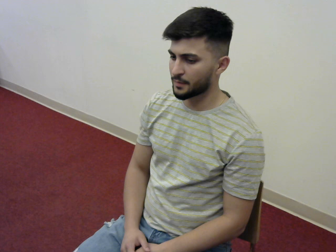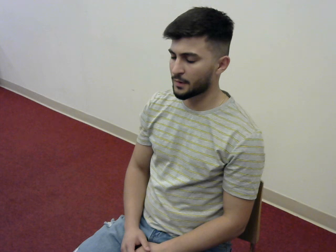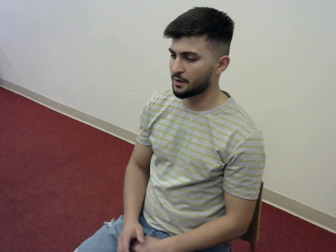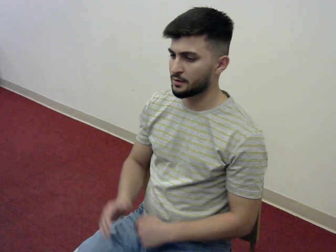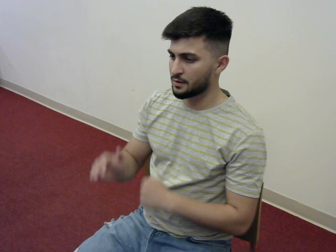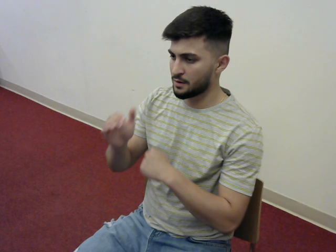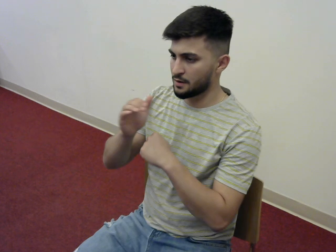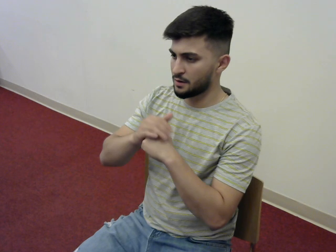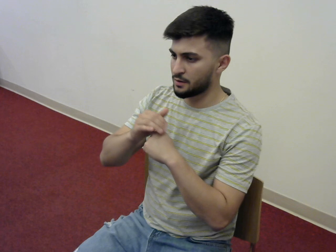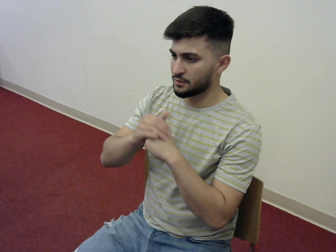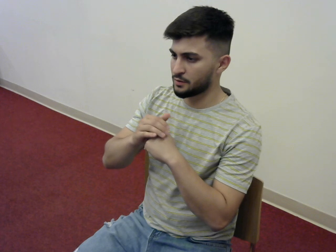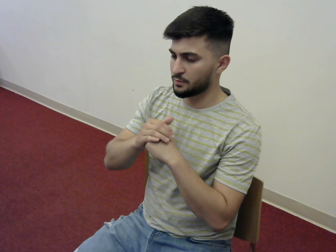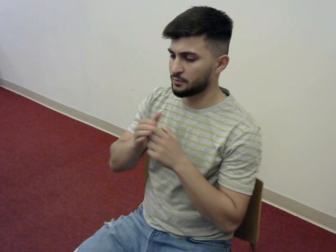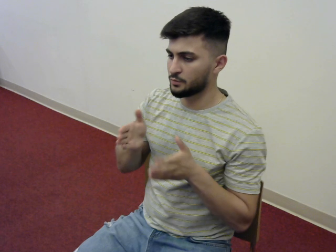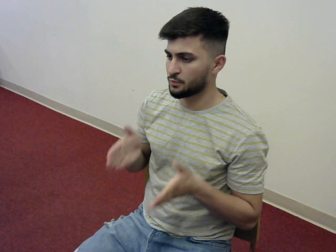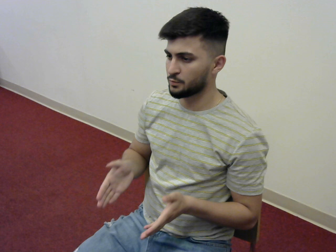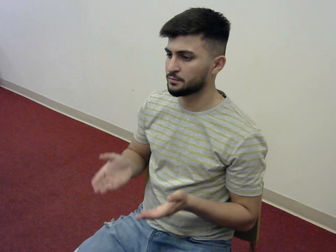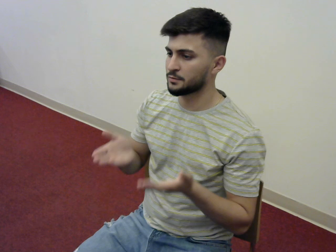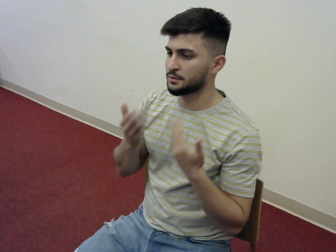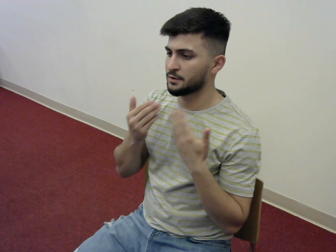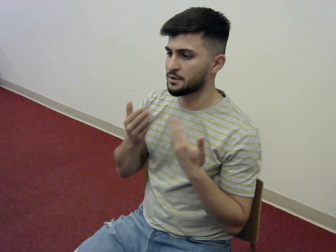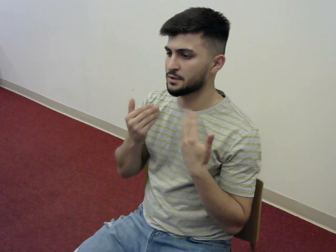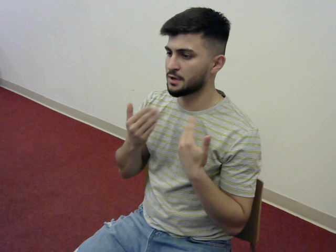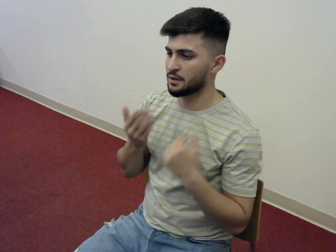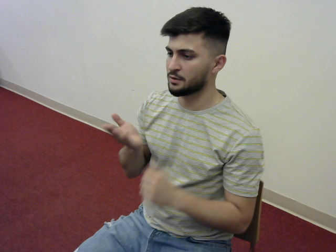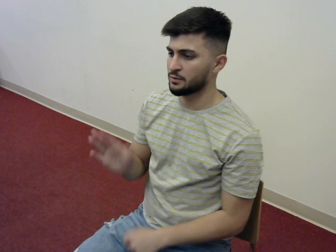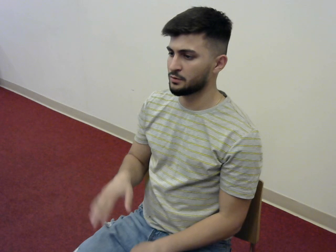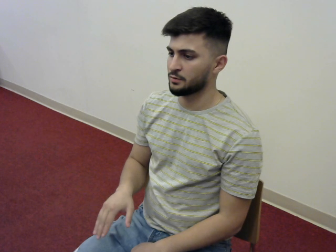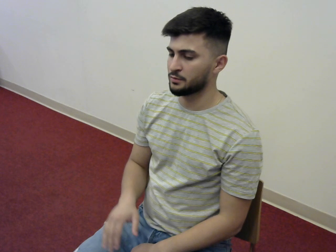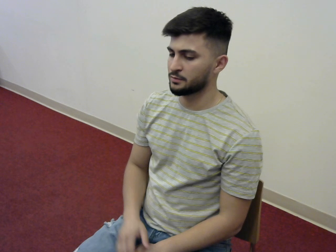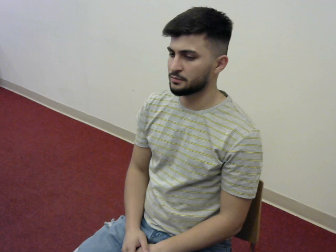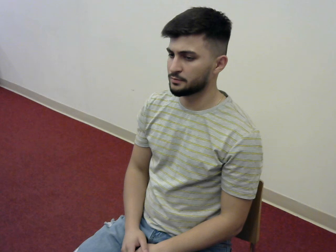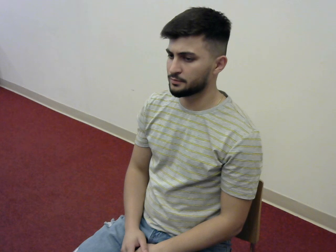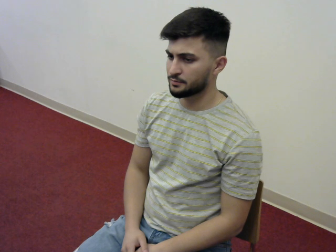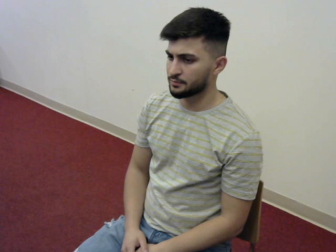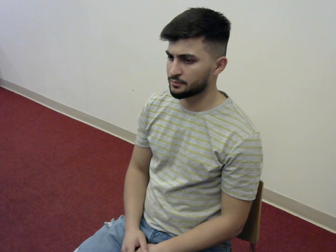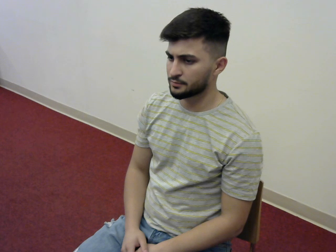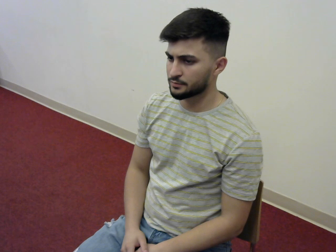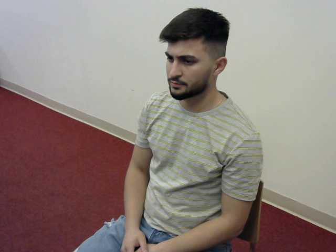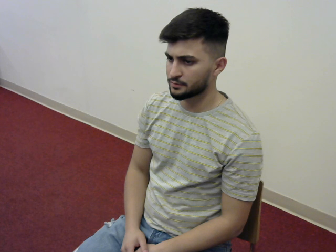Axşamlar bura sərin olur